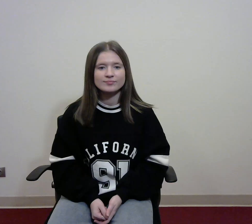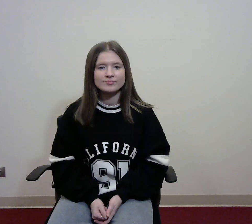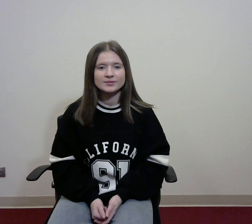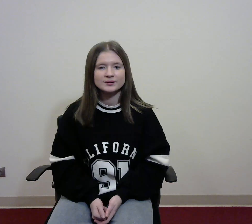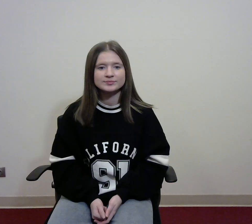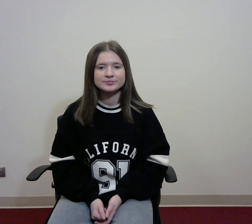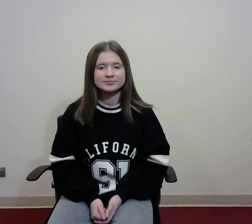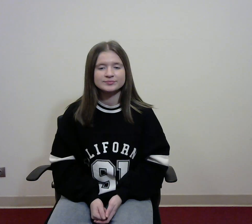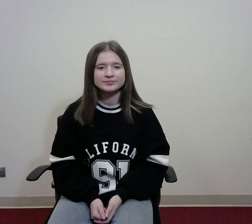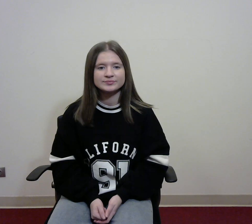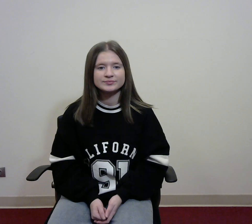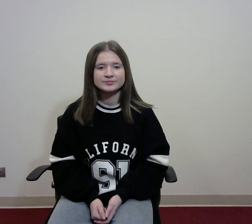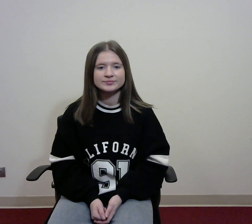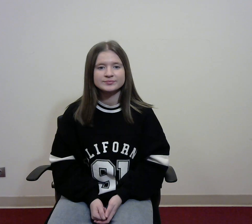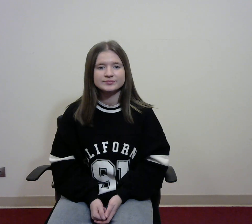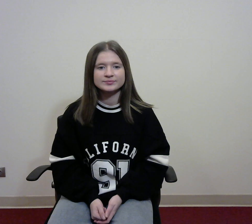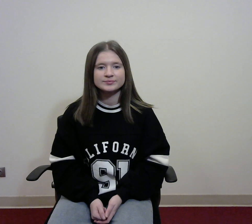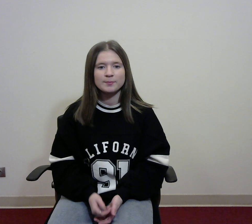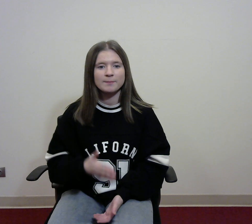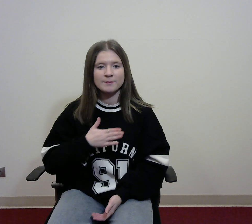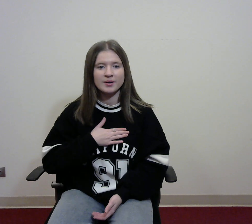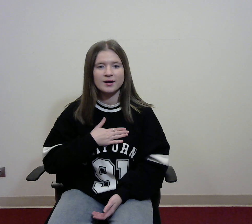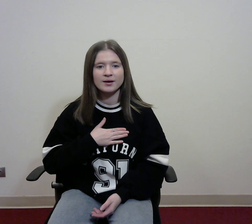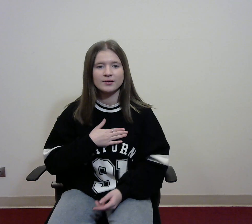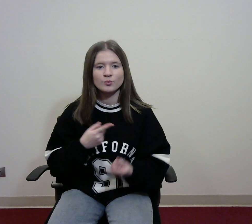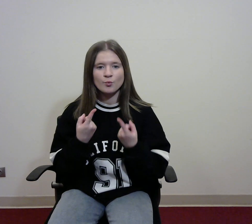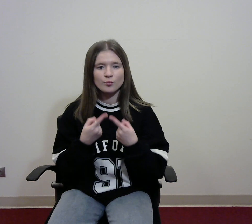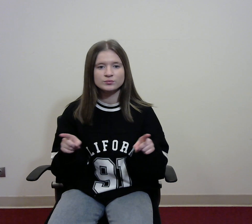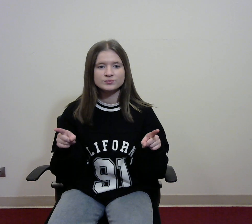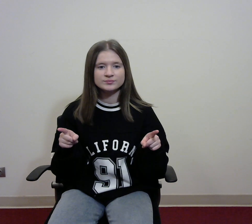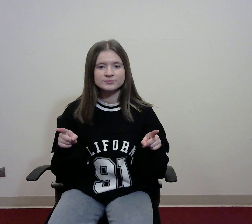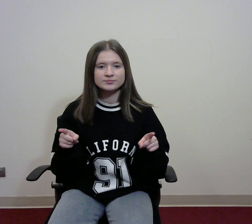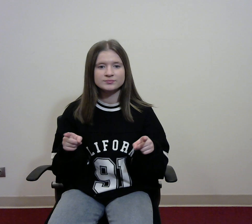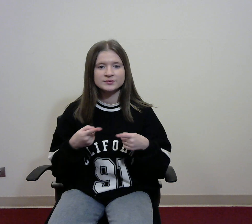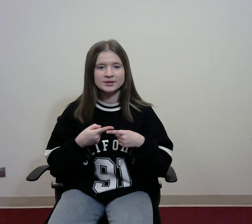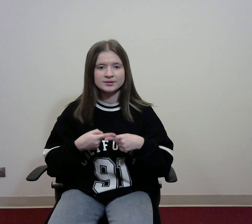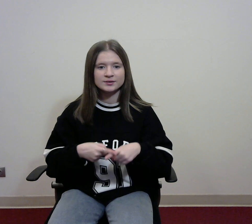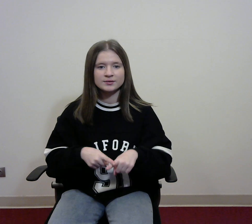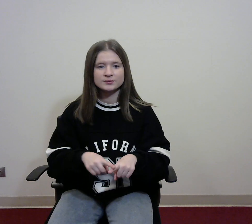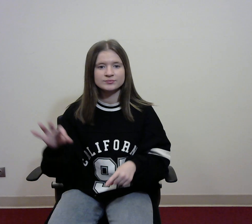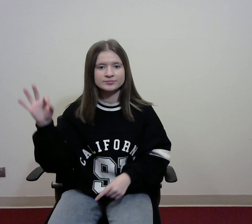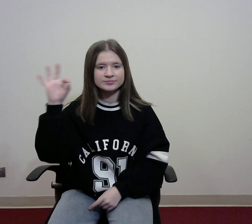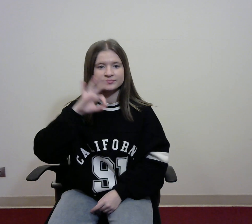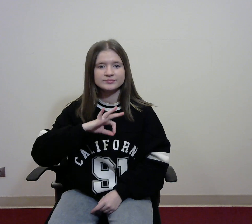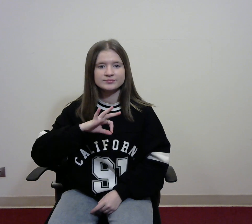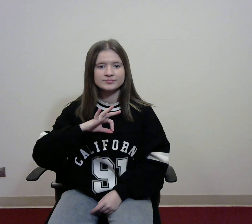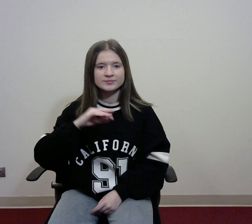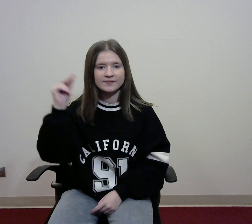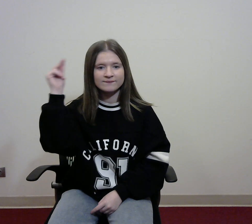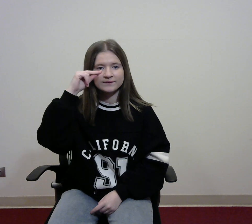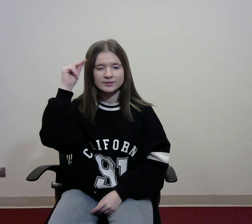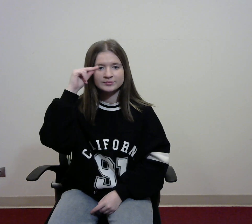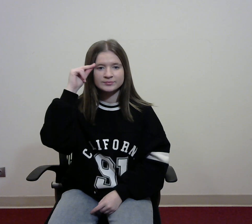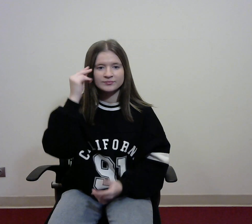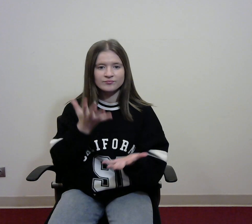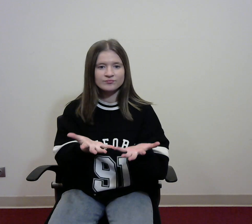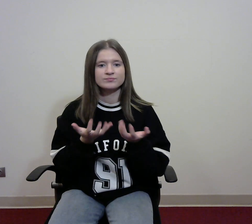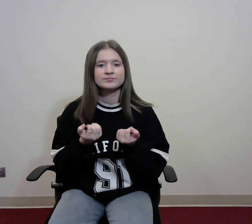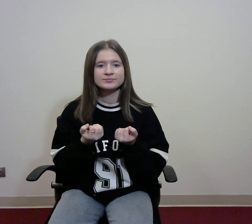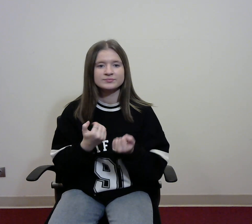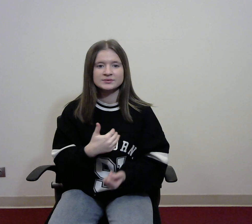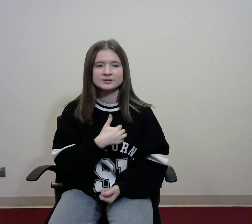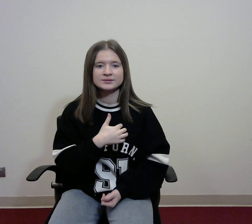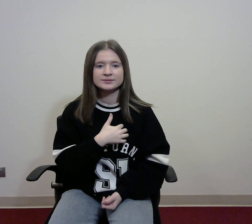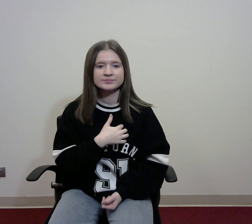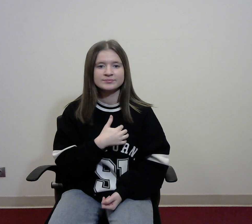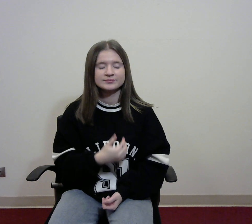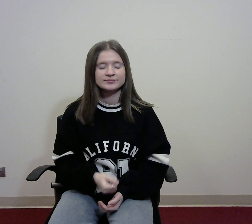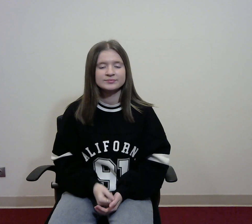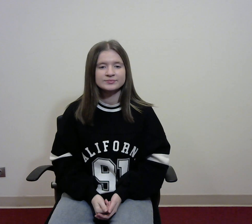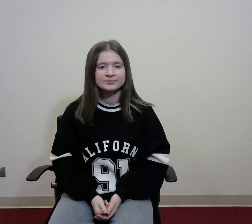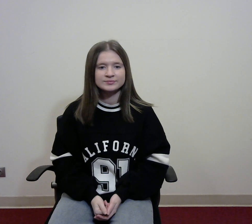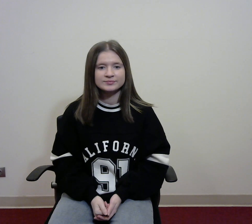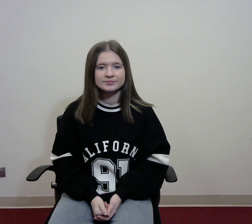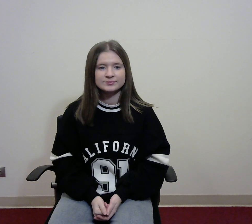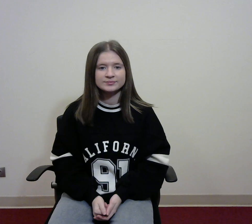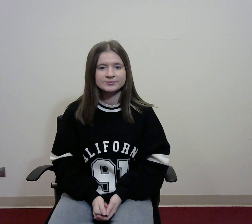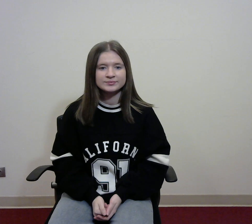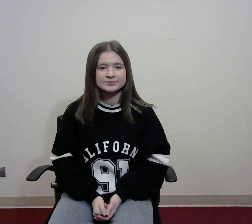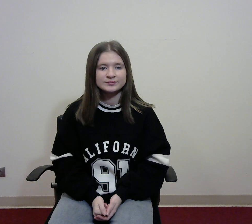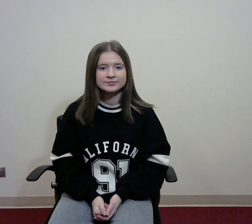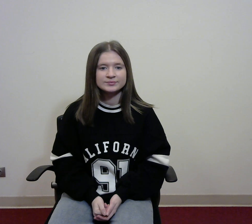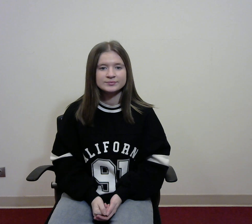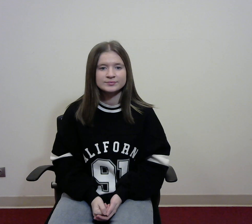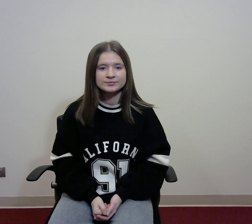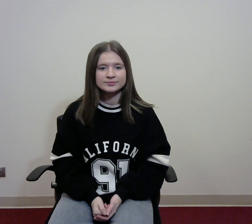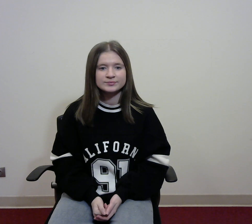Mən fərqli ixtisas üzrə təhsil almaq istəyirəm